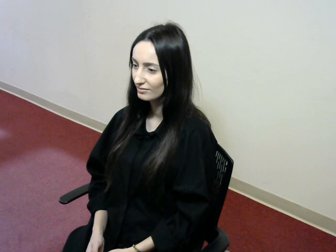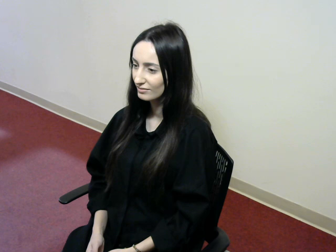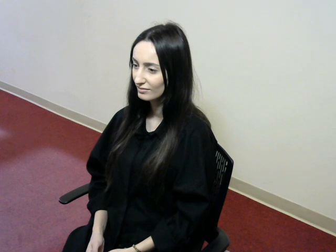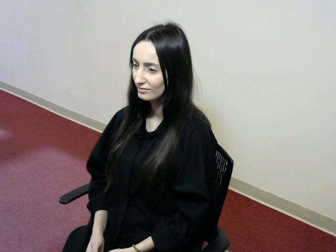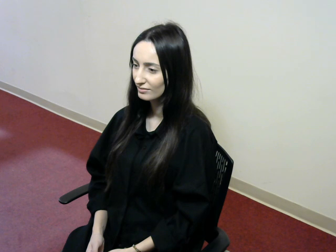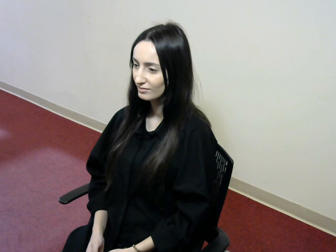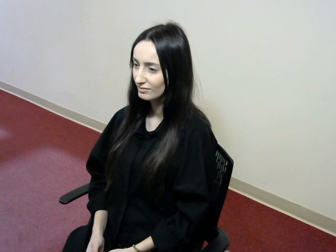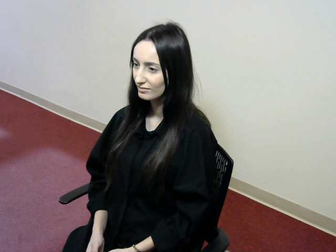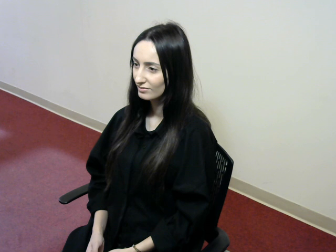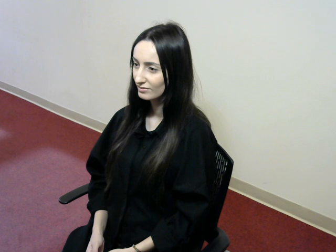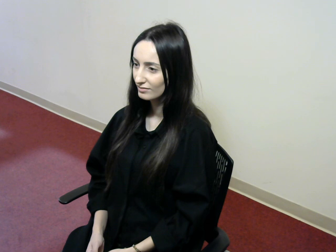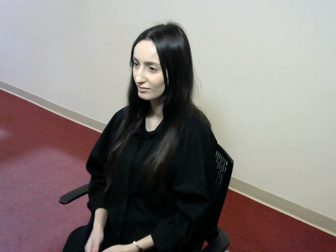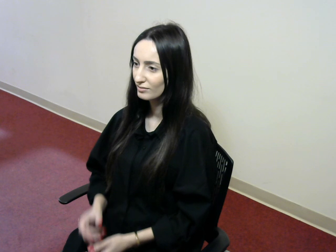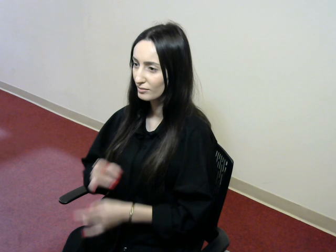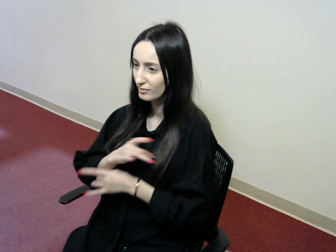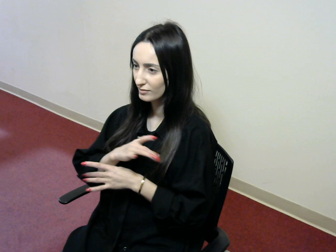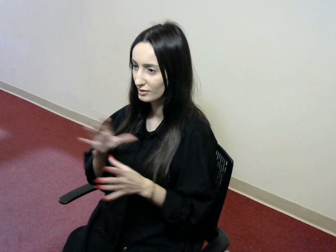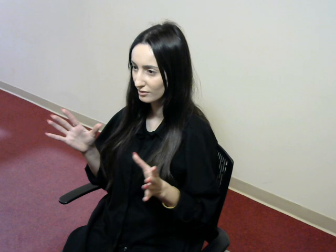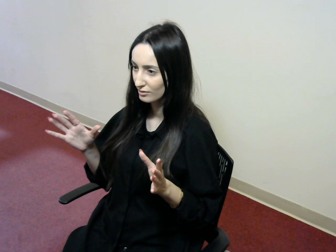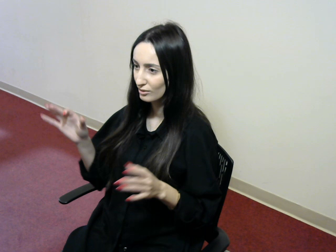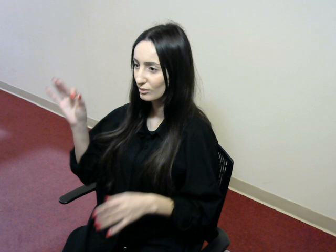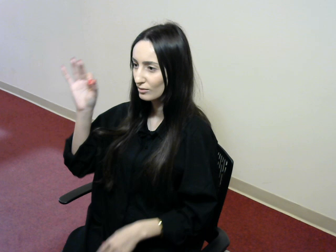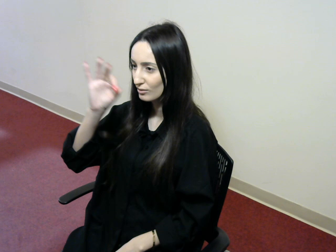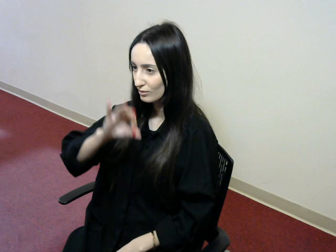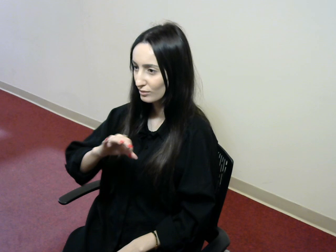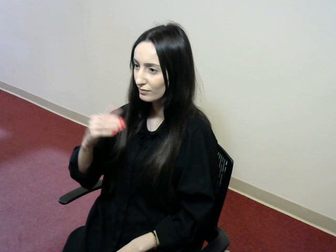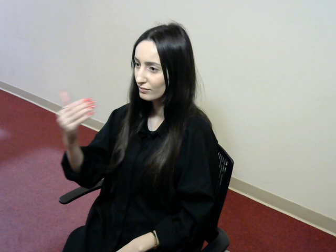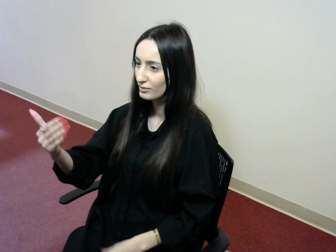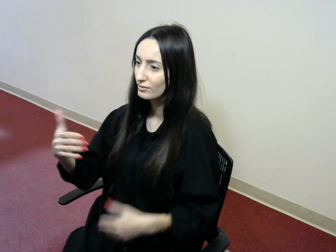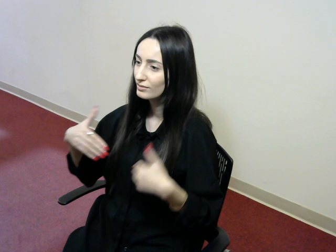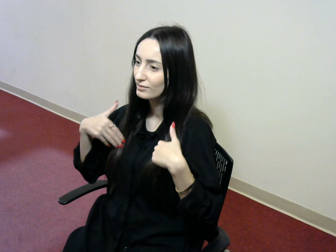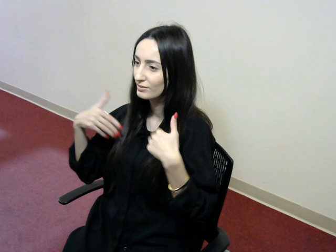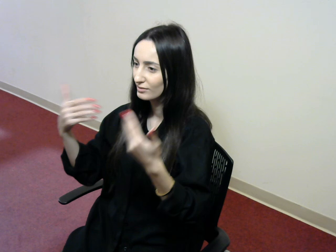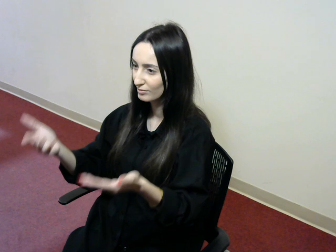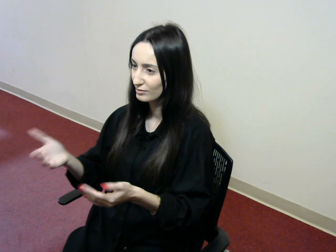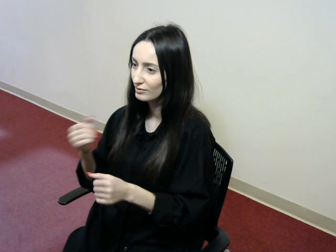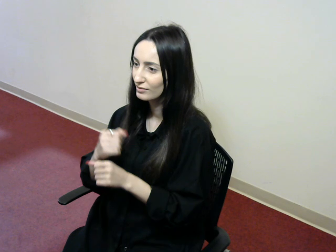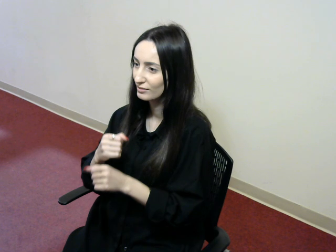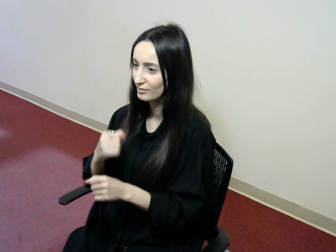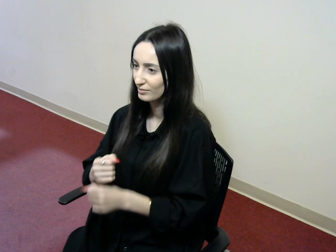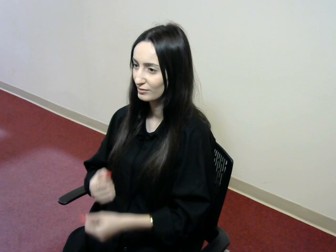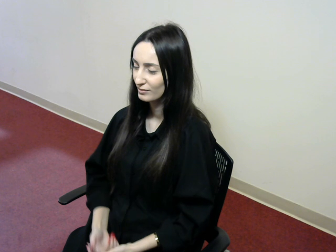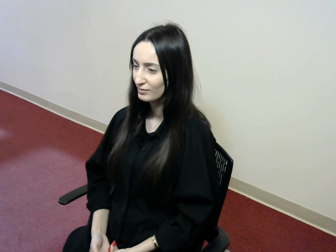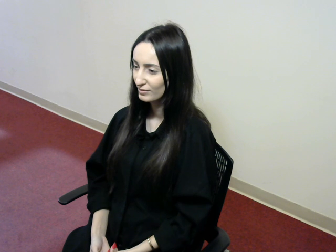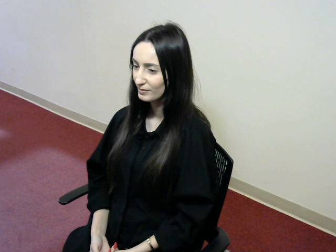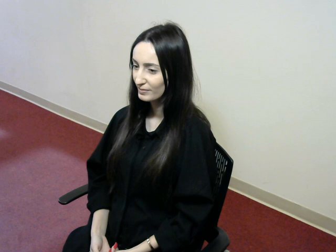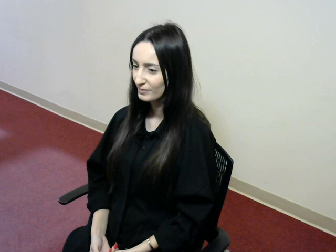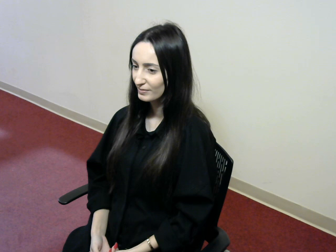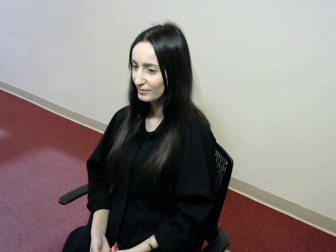Bayram münasibətilə sizi təbrik edirəm